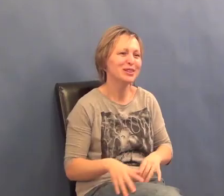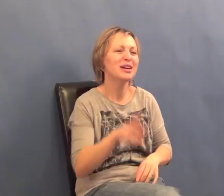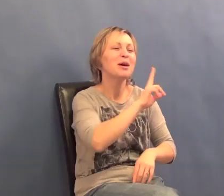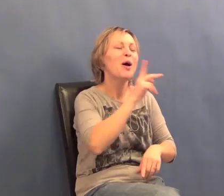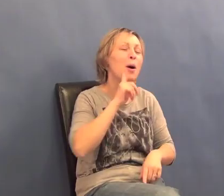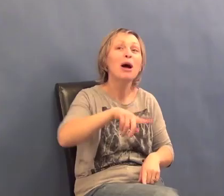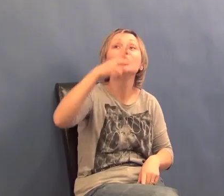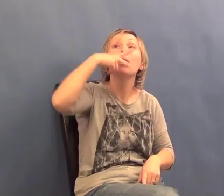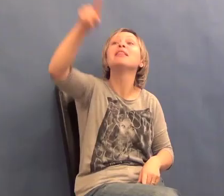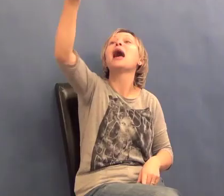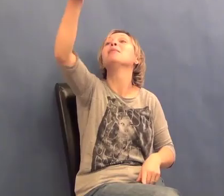Ten chłopiec mówi: patrz tam!